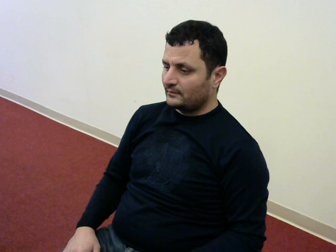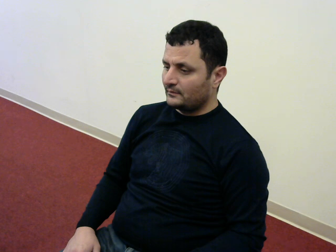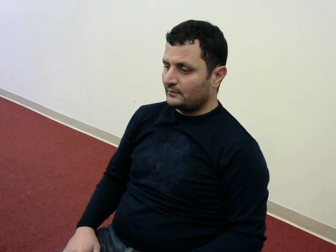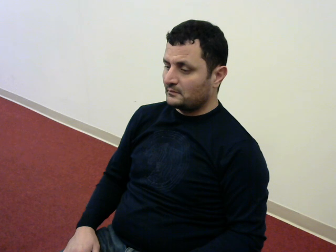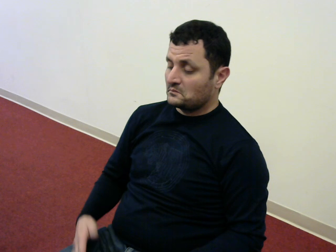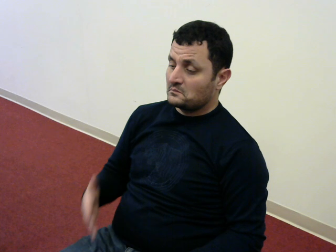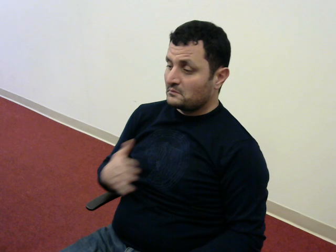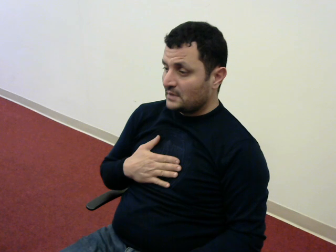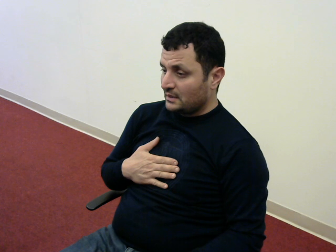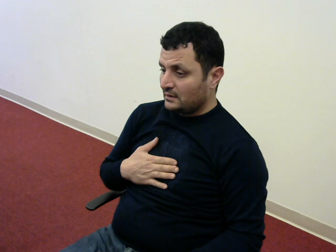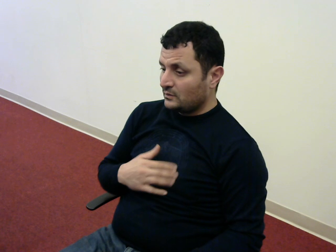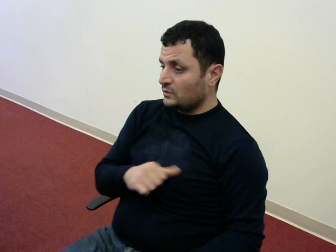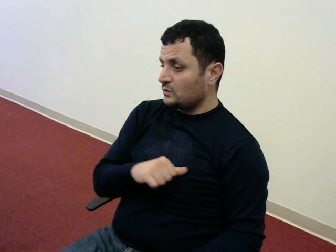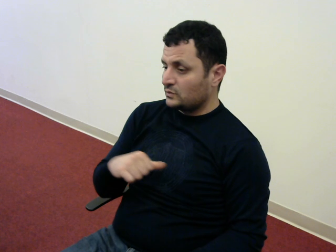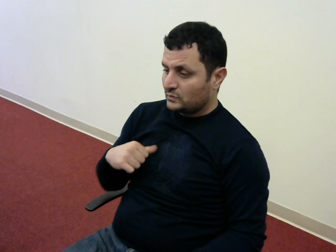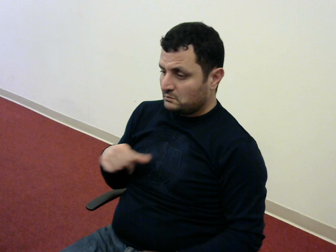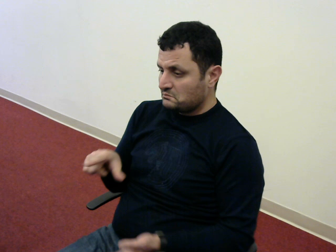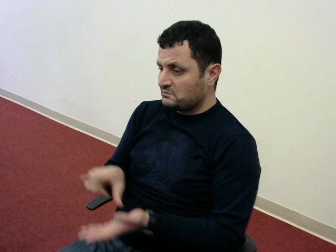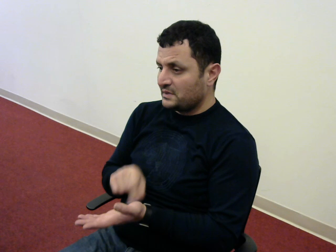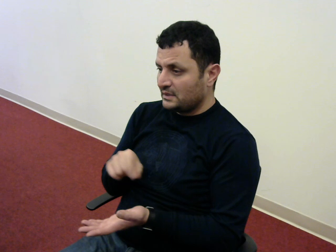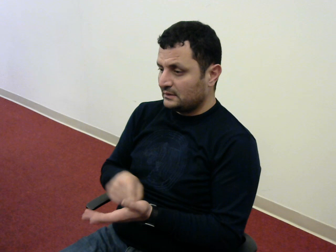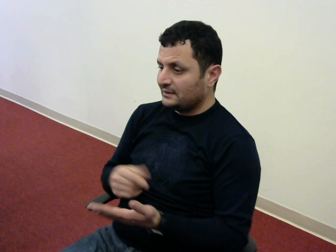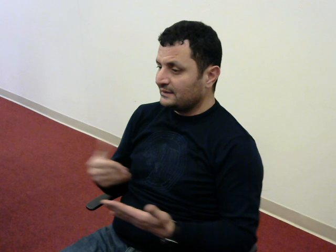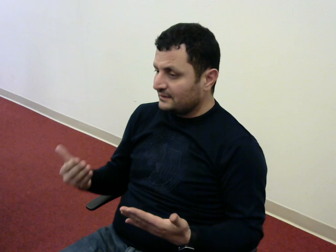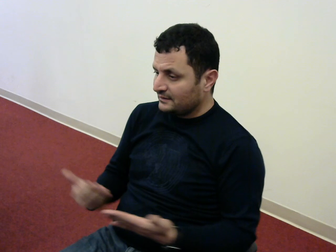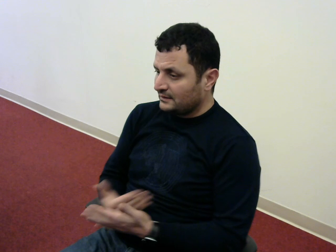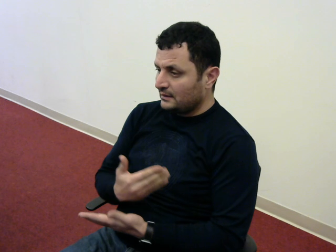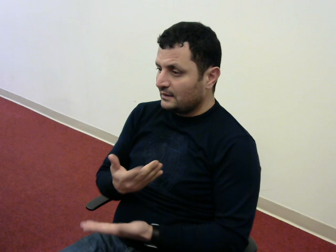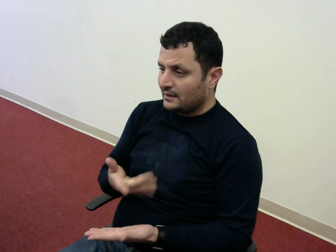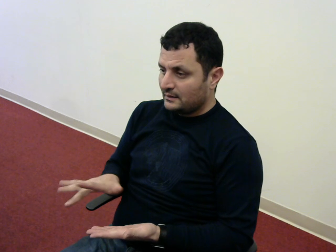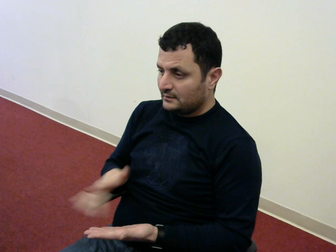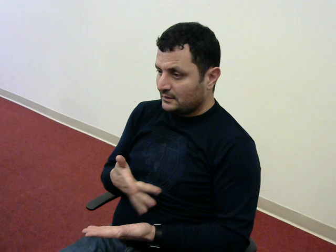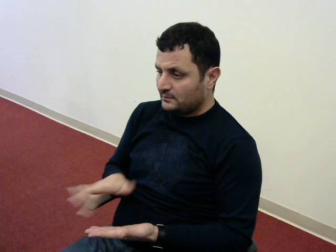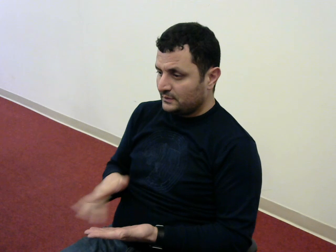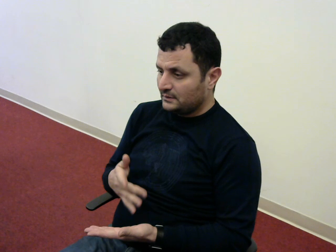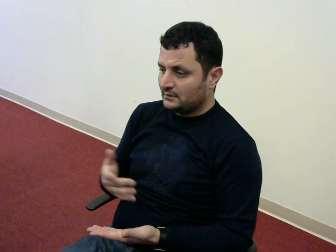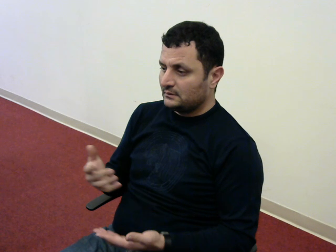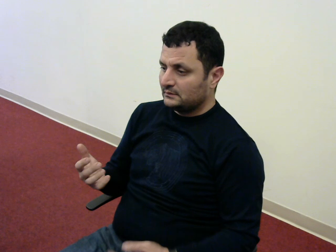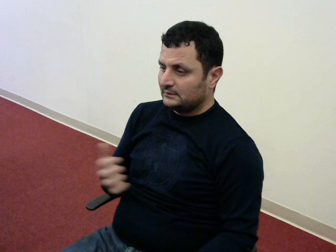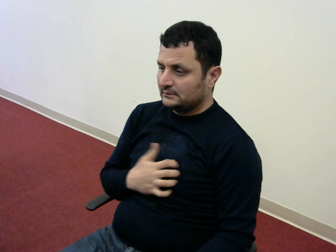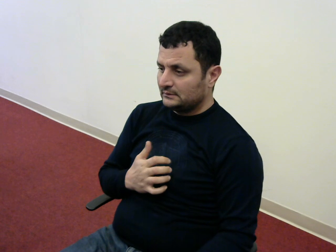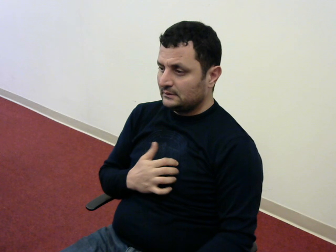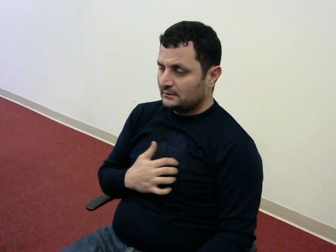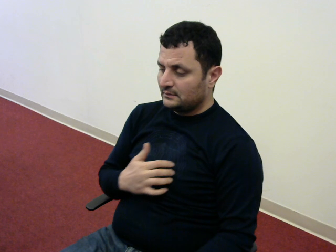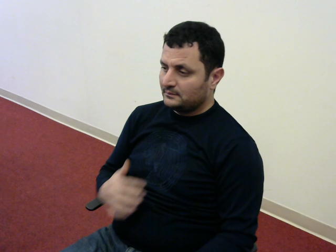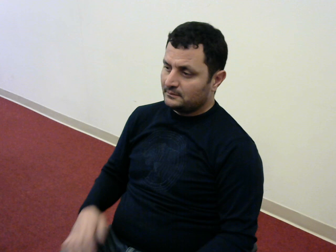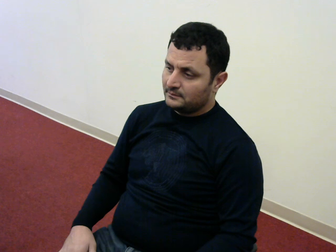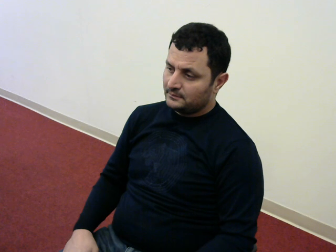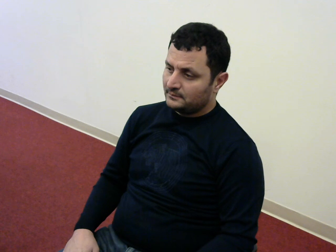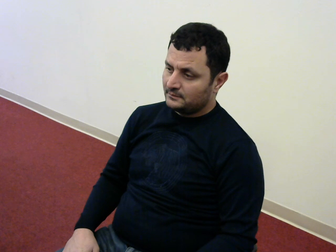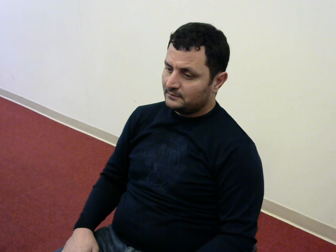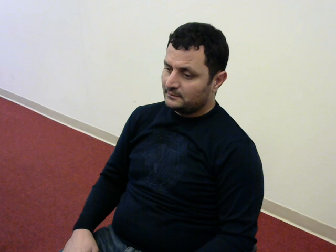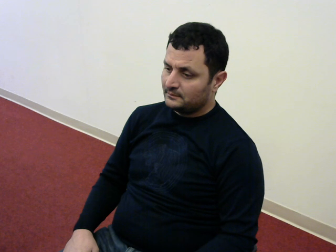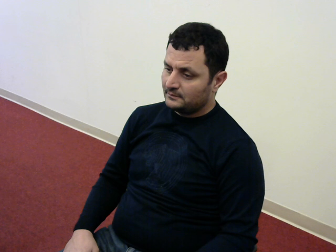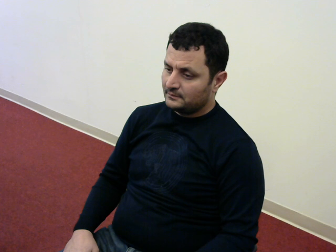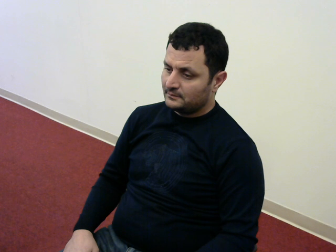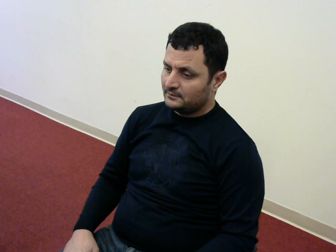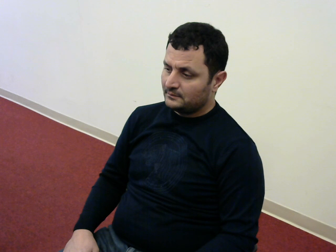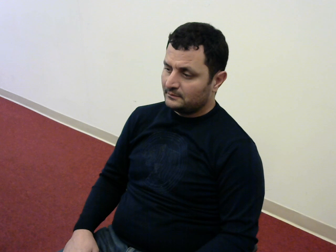Mən öz pensiyamı yenidən hesablatdırmaq istəyirəm